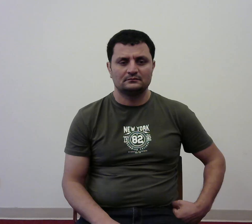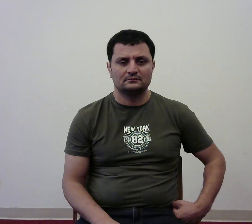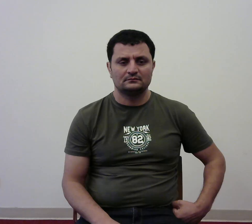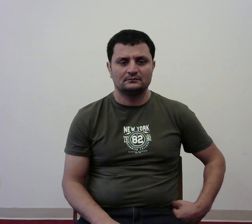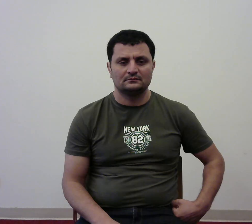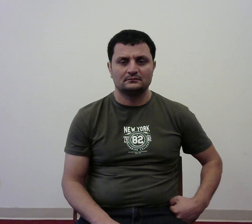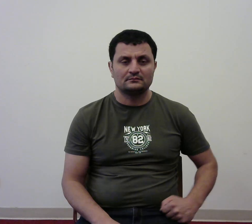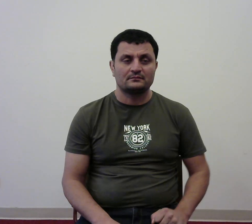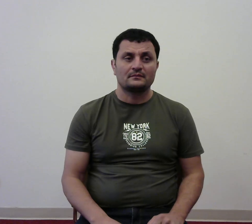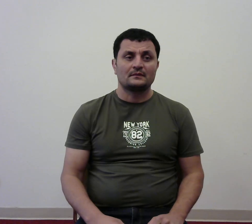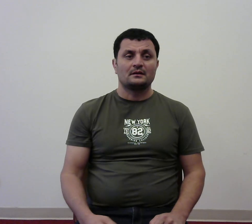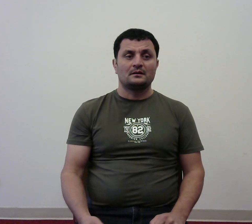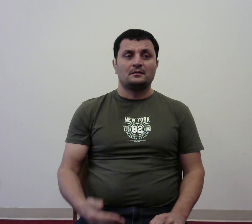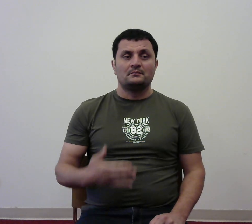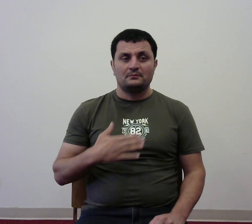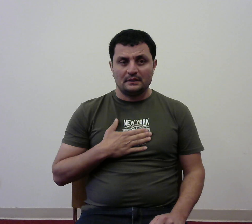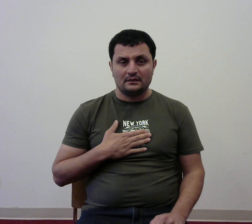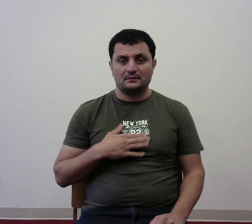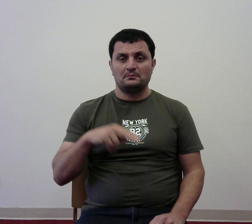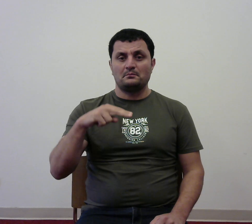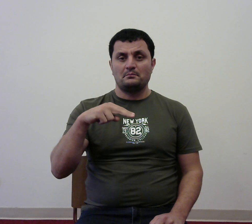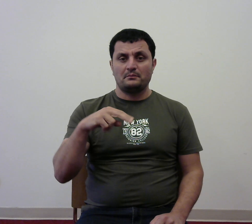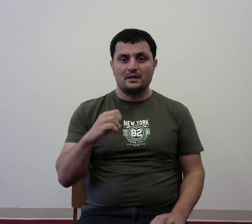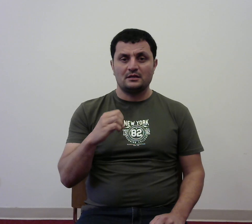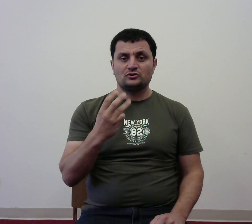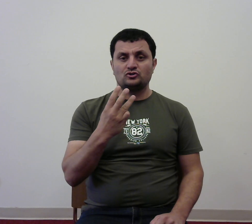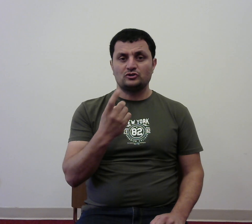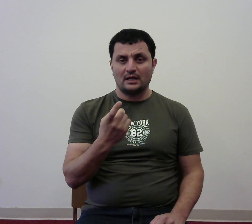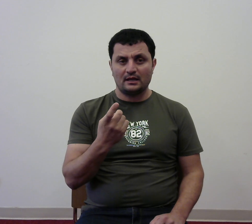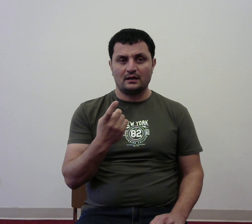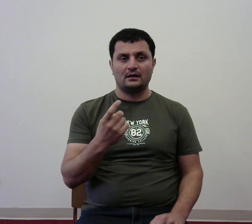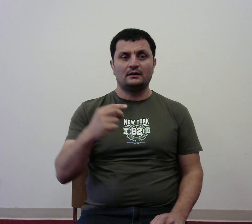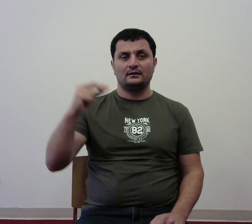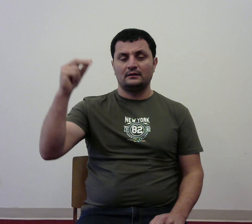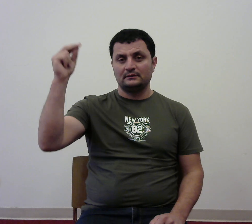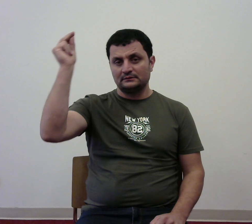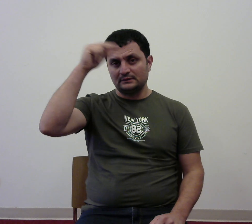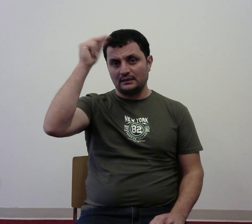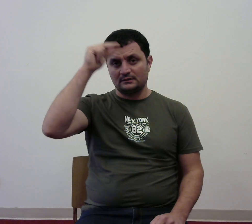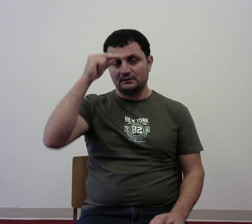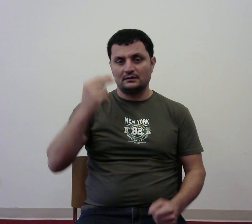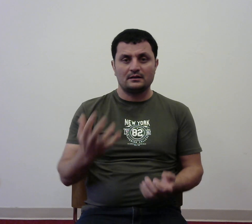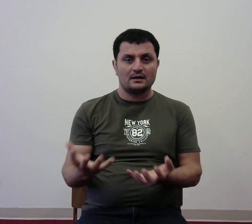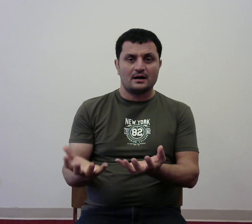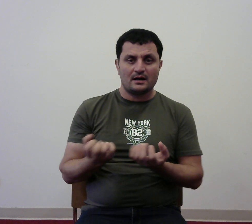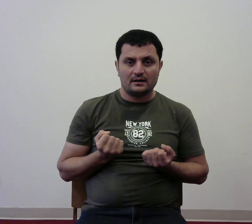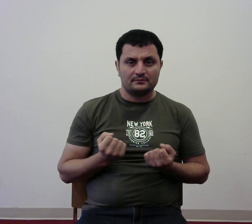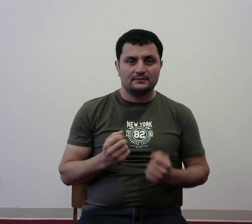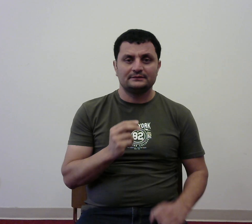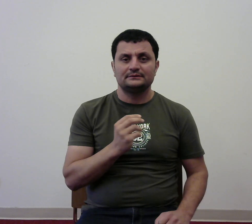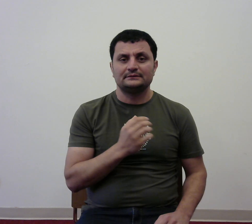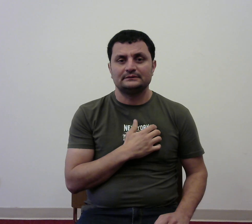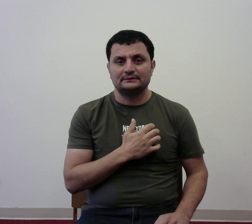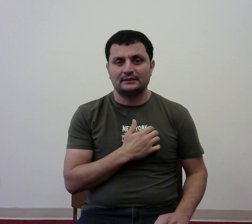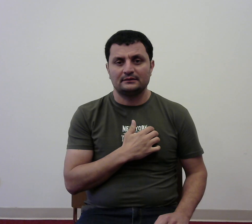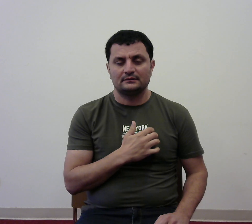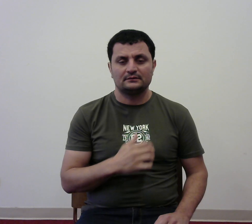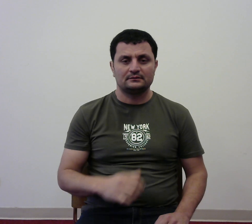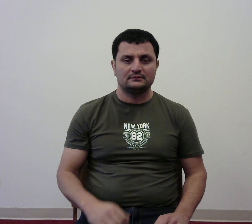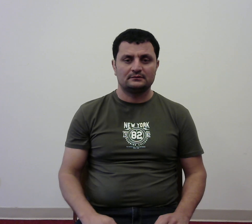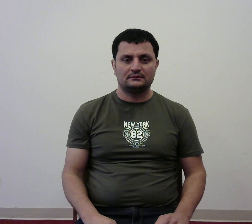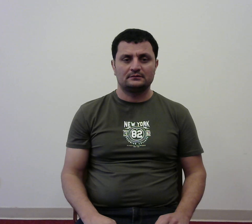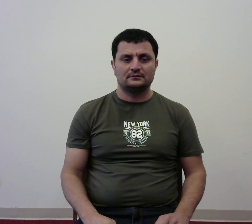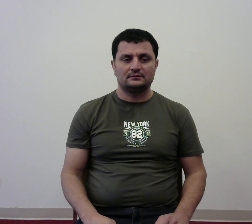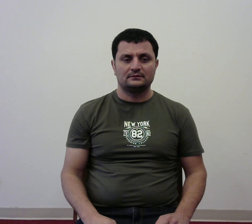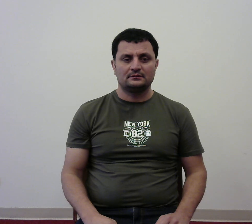Mən peşə təhsili almaq istəyirəm